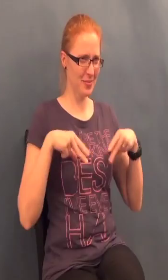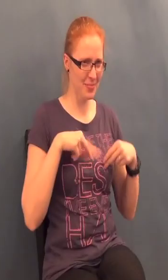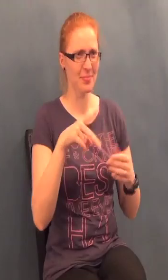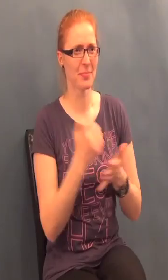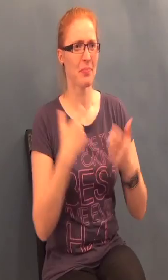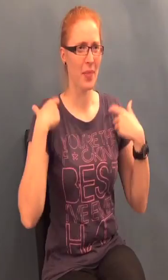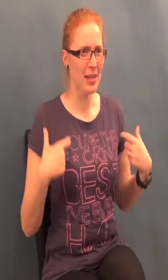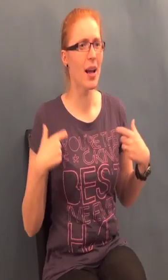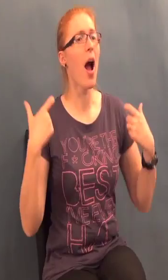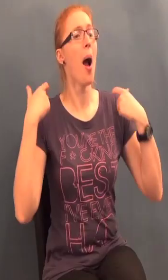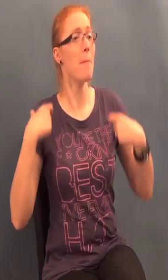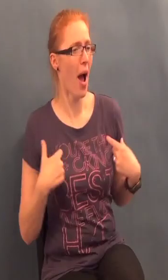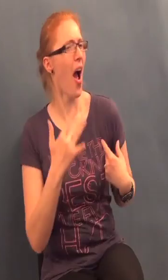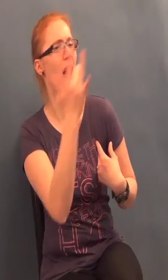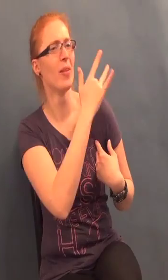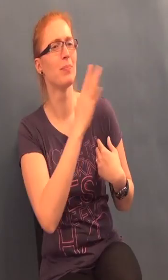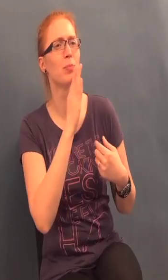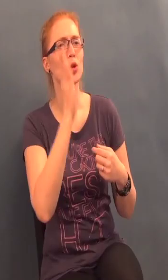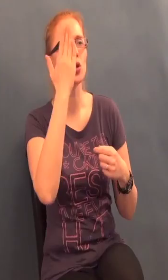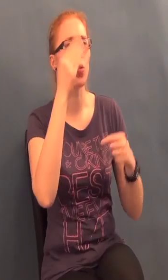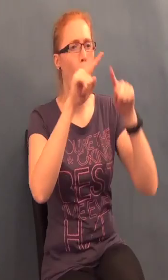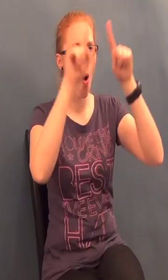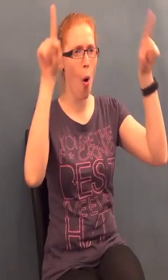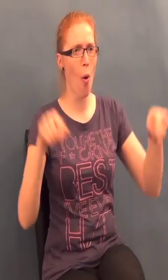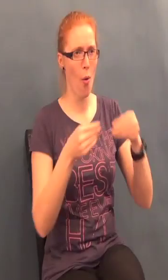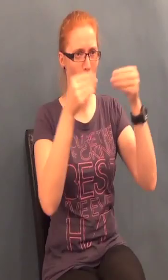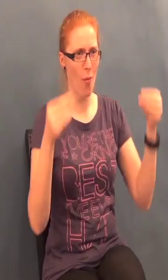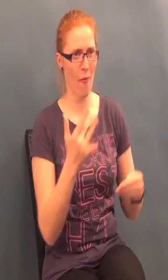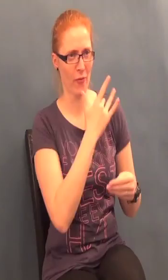Bierze plecak, w którym jest duża szyba.